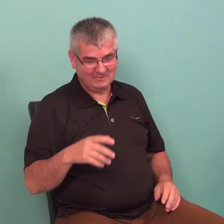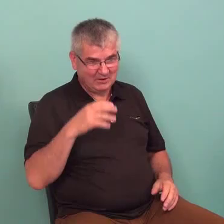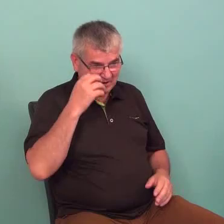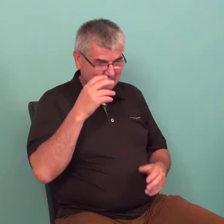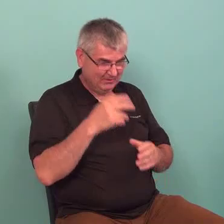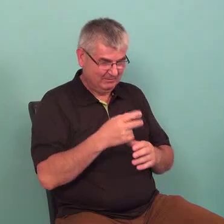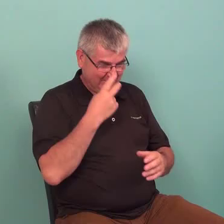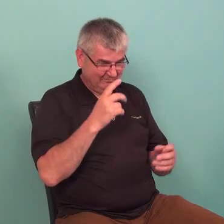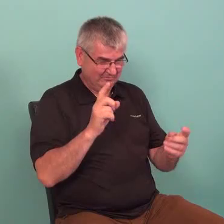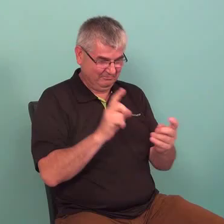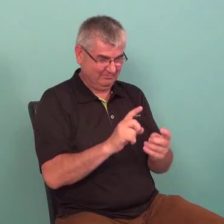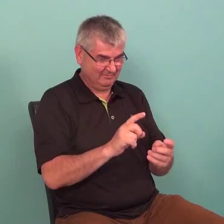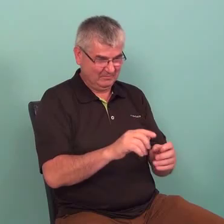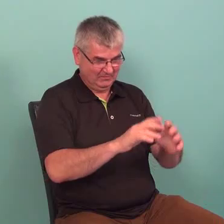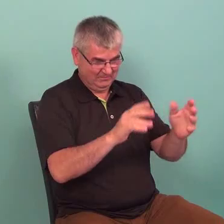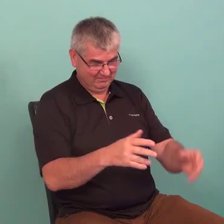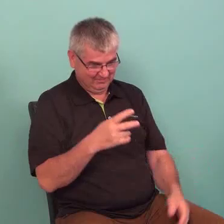Kot podchodzi do klatki.